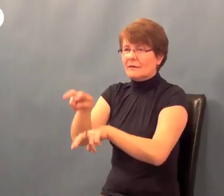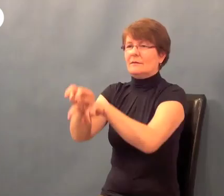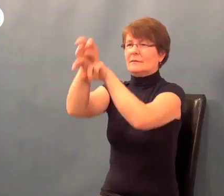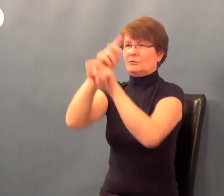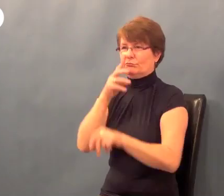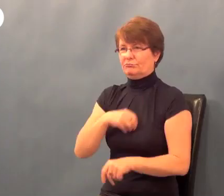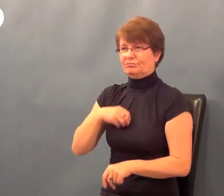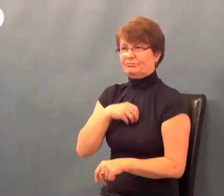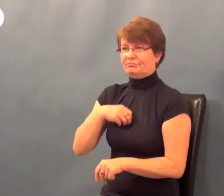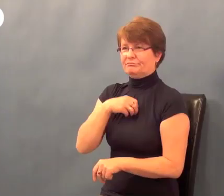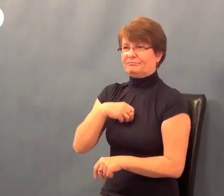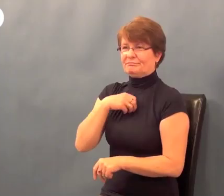Zrobiło mu się przykro.